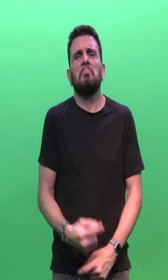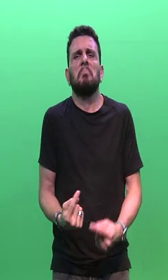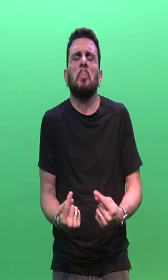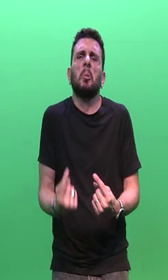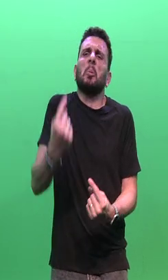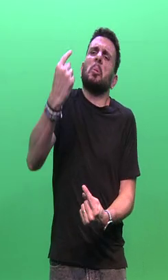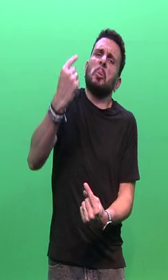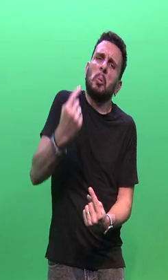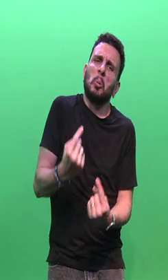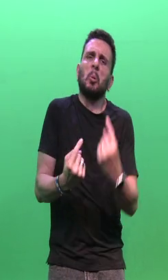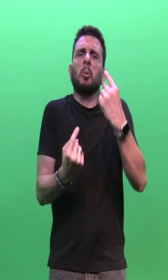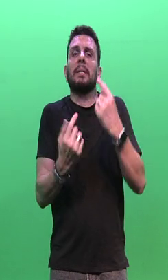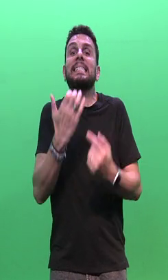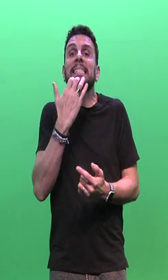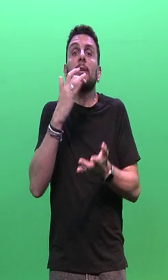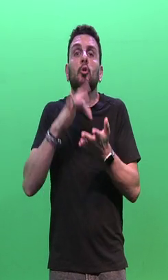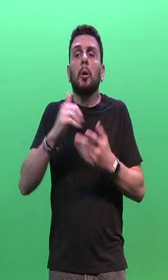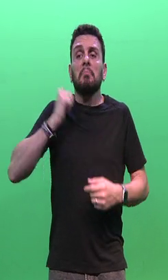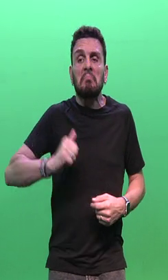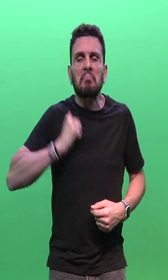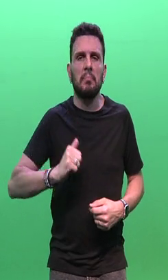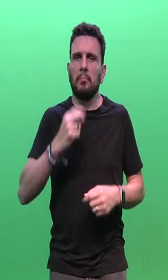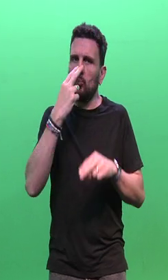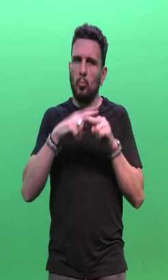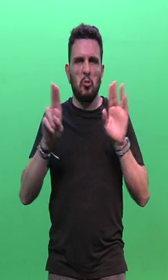Alguna vegada, és molt estrany que tingui diarrea.